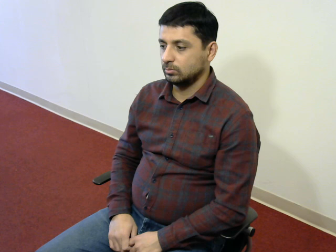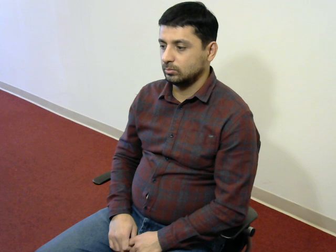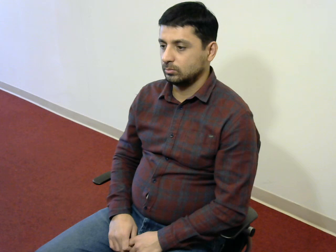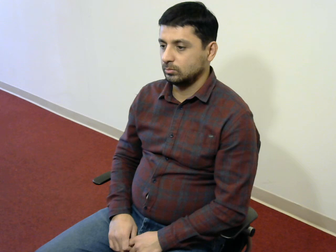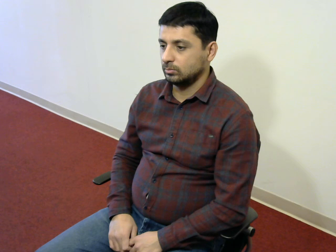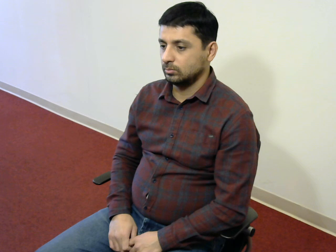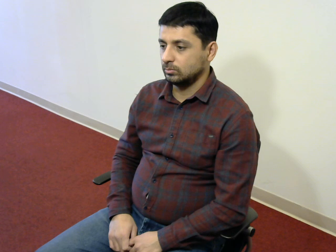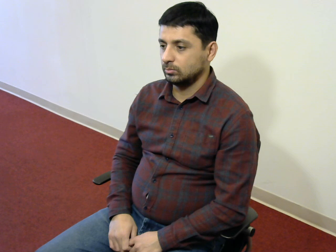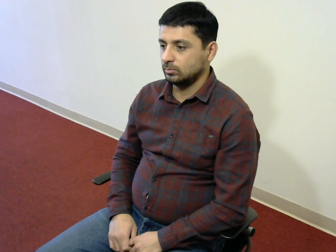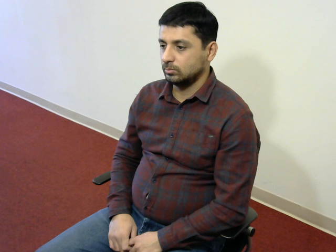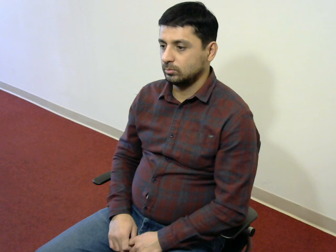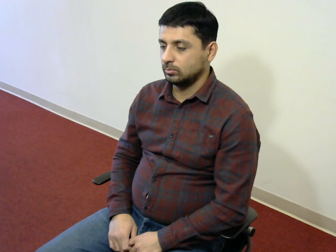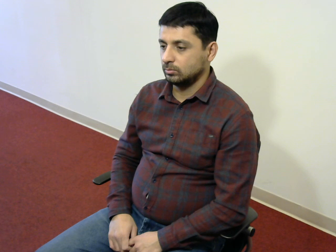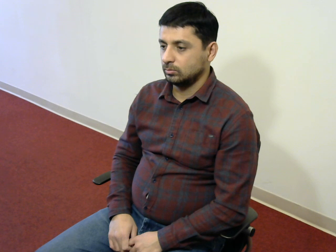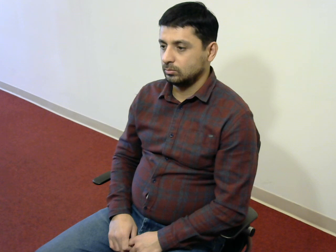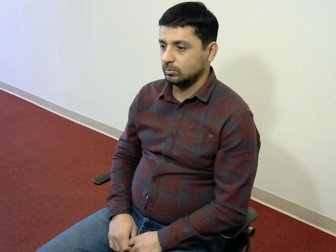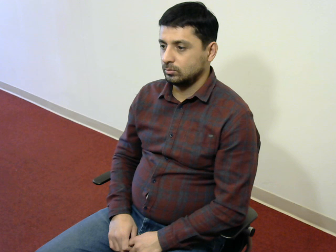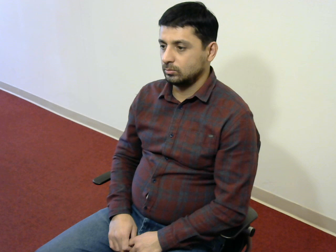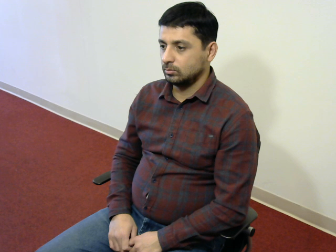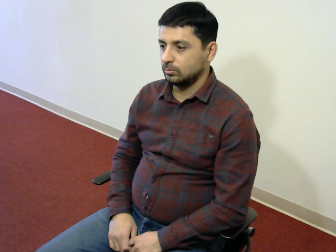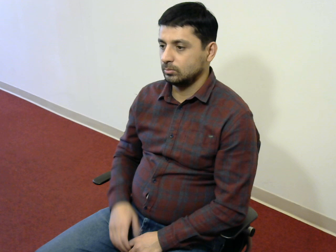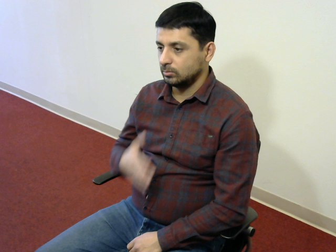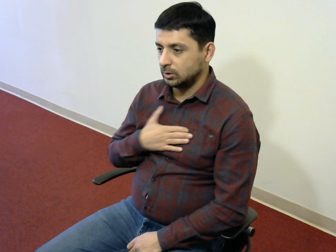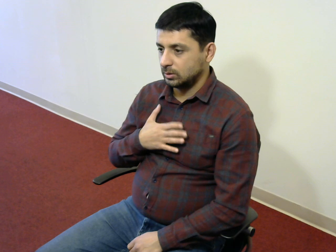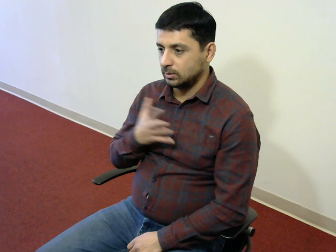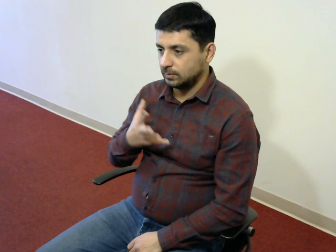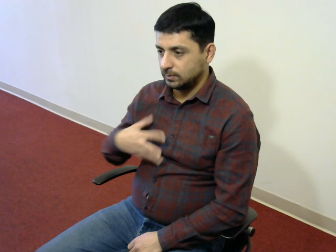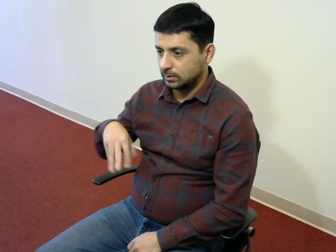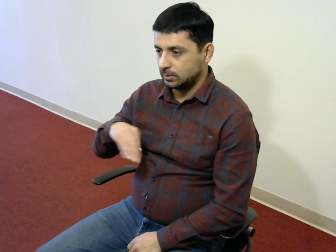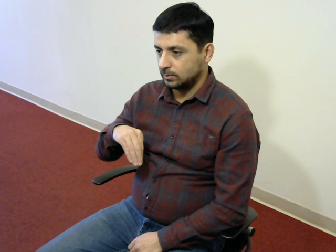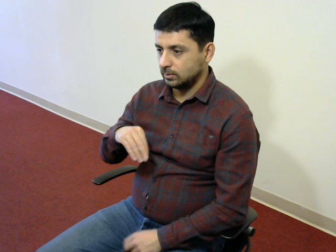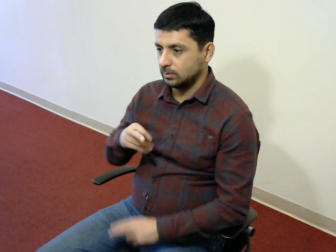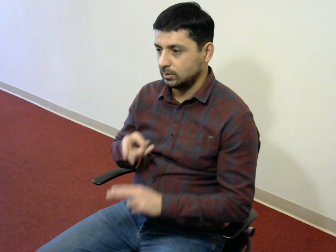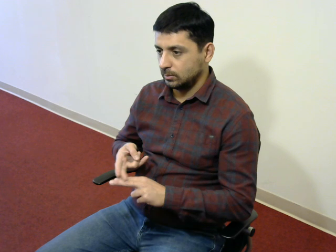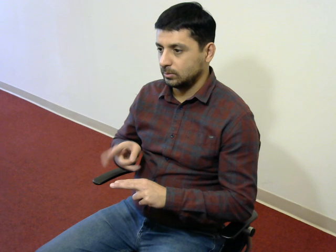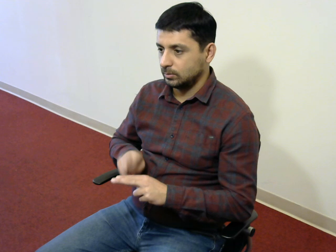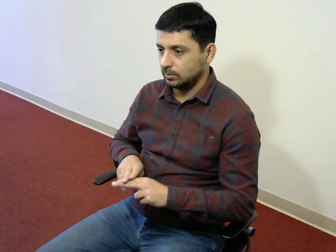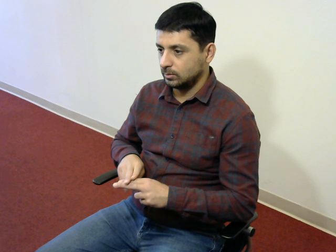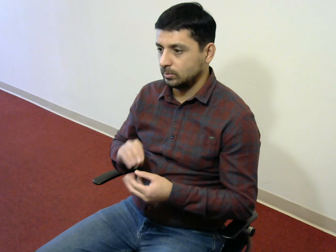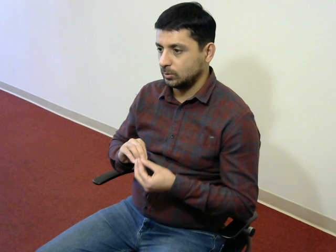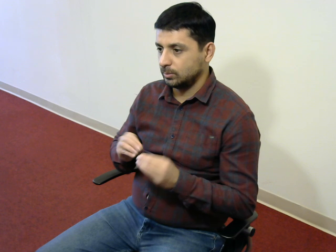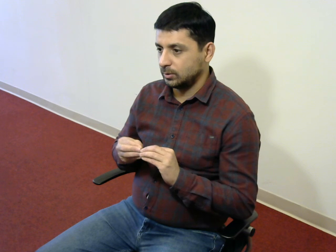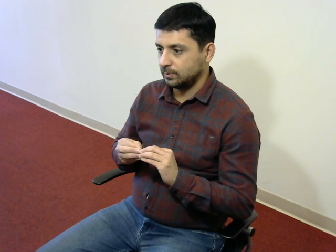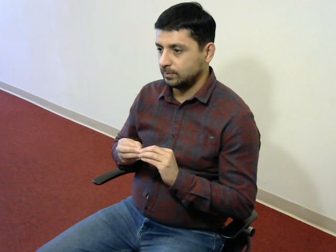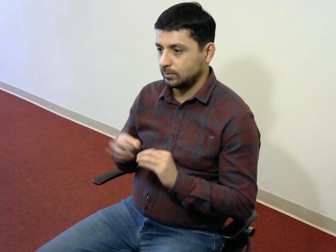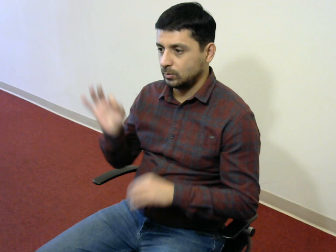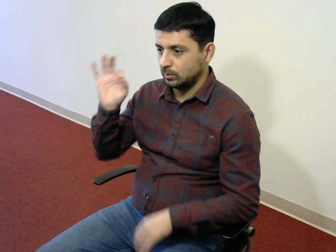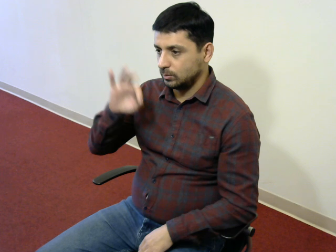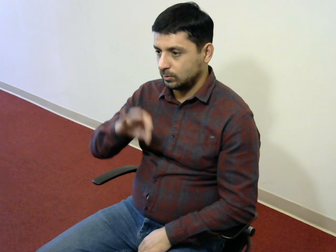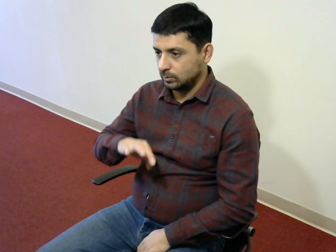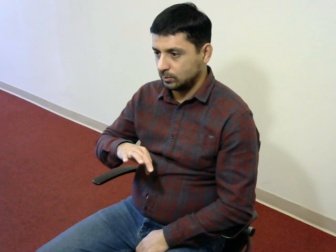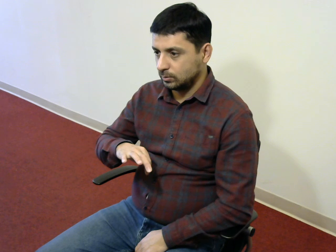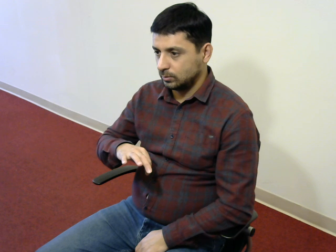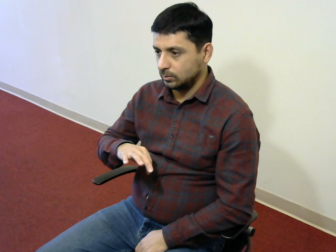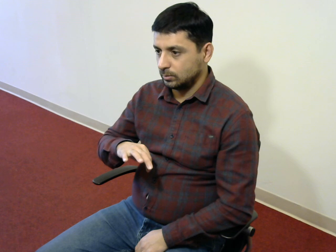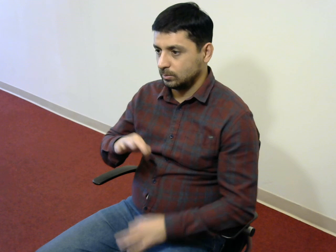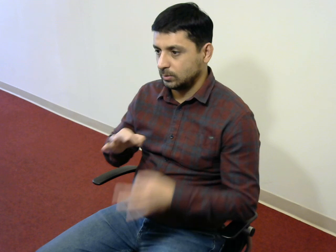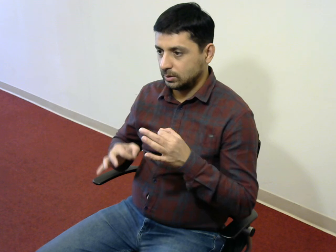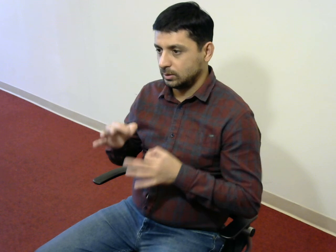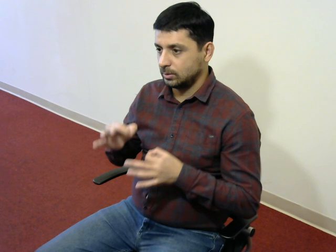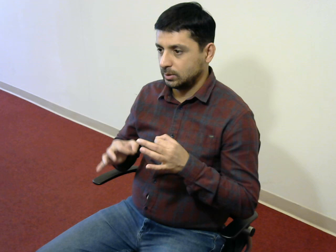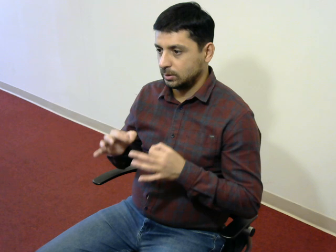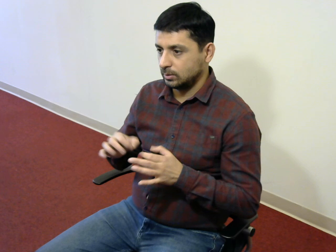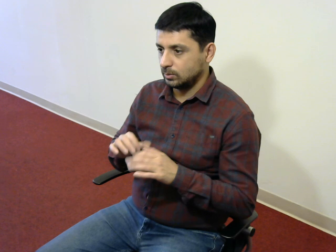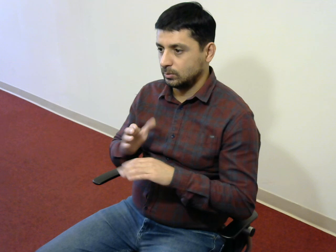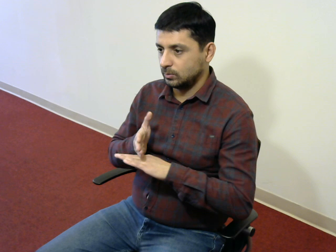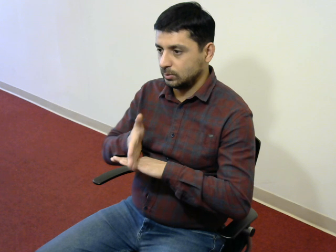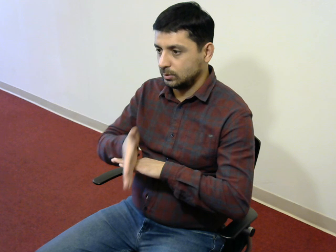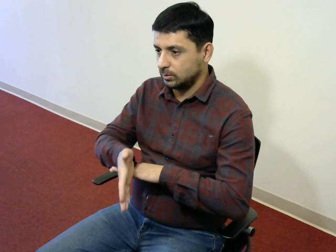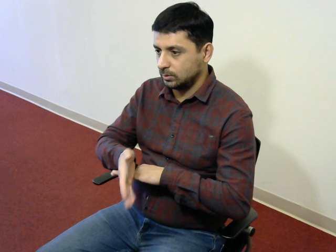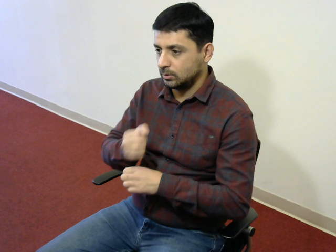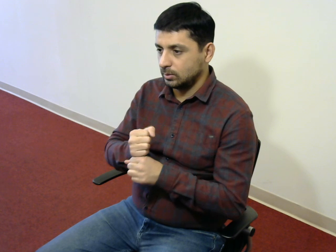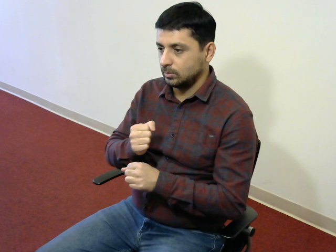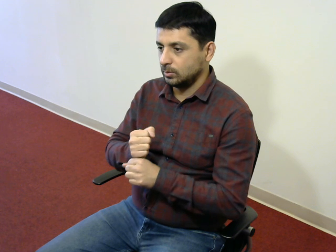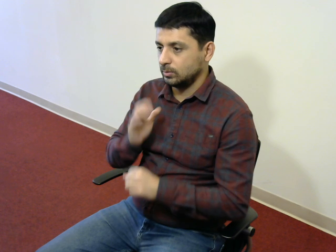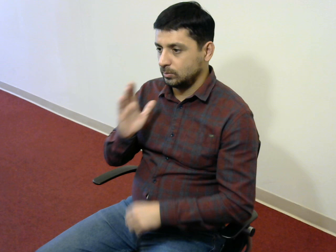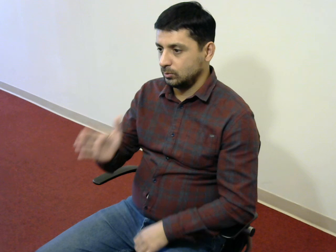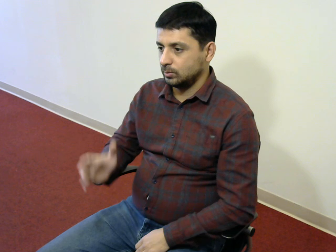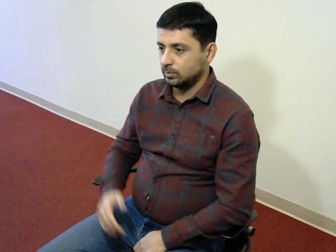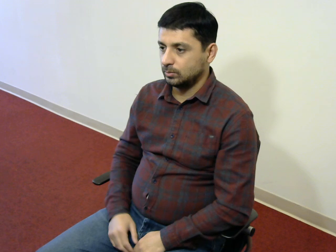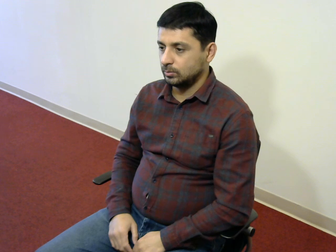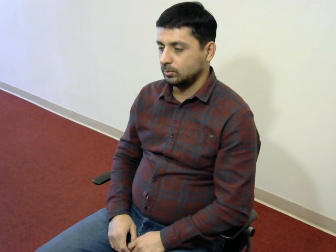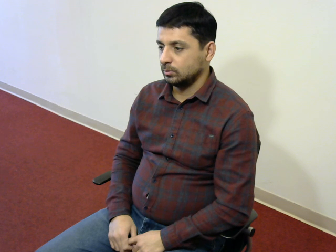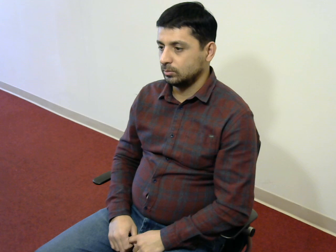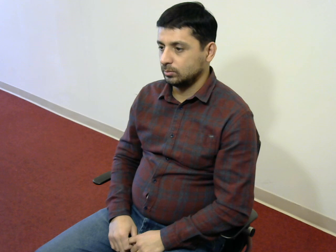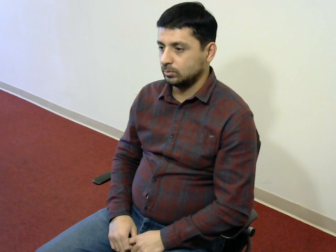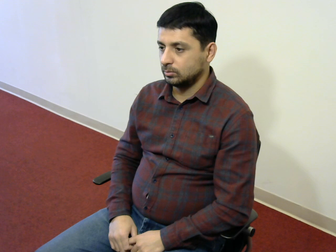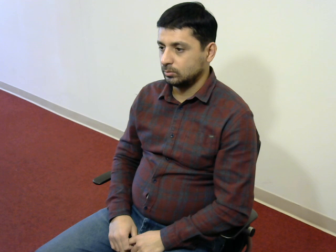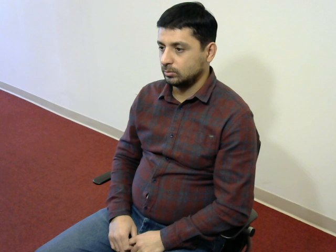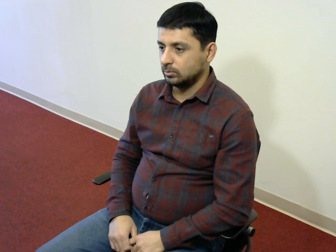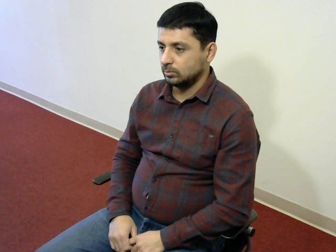Biz bu məsələ ilə bağlı məhkəməyə müraciət edəcəyik